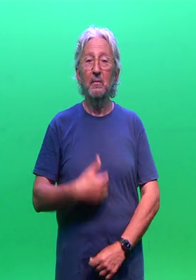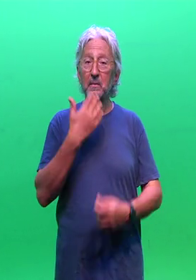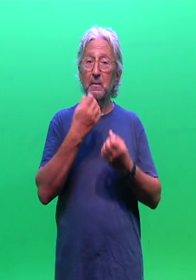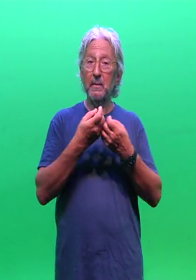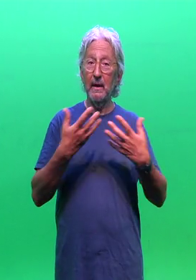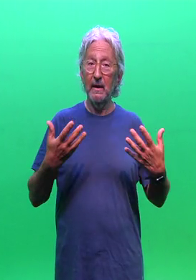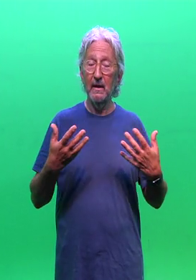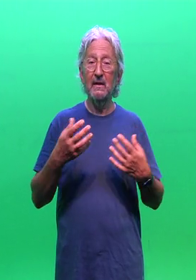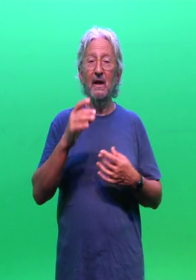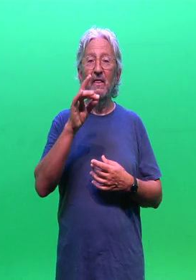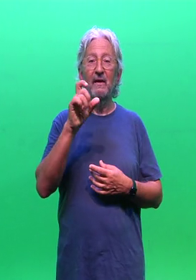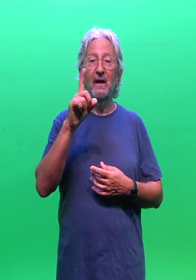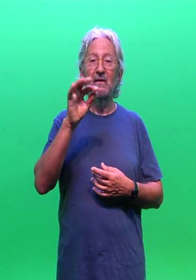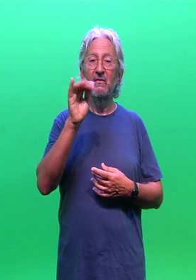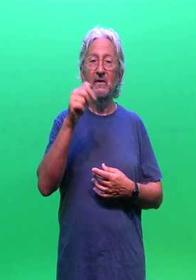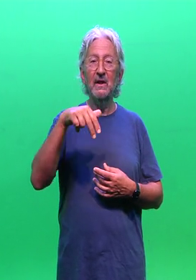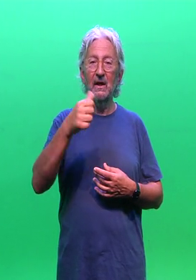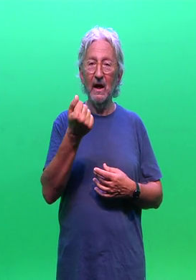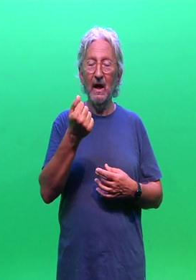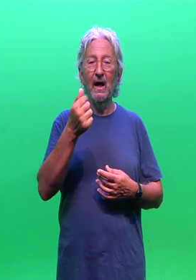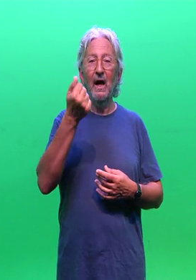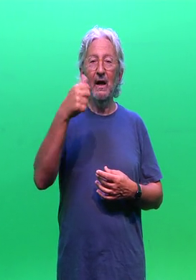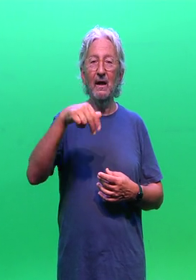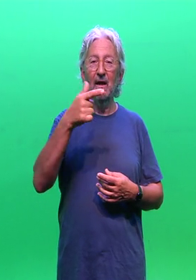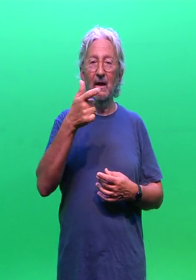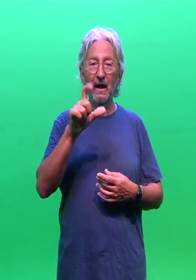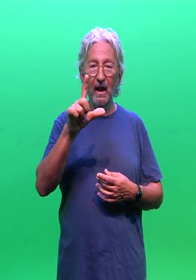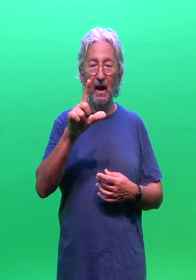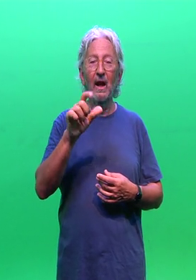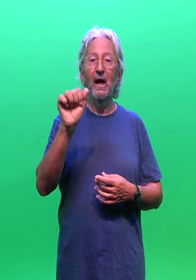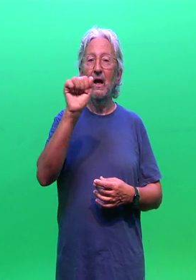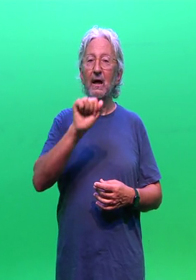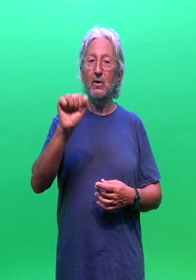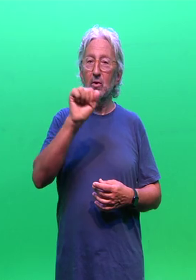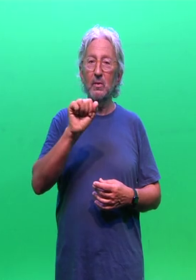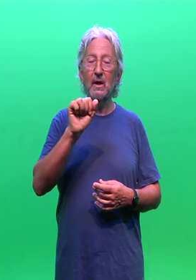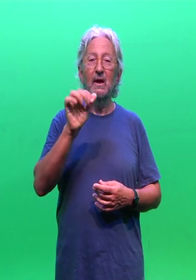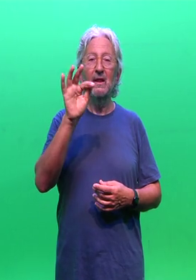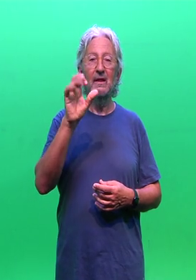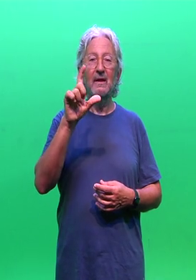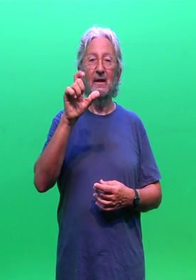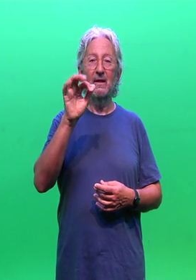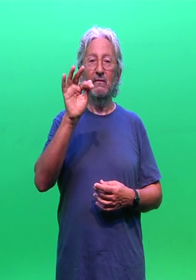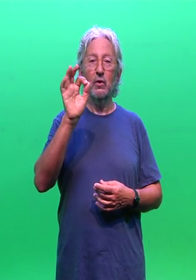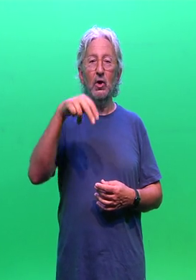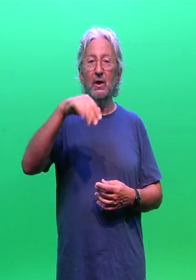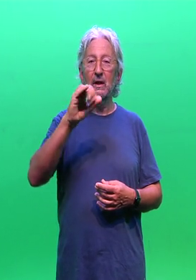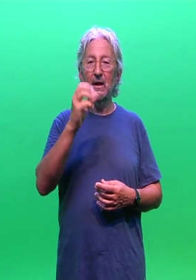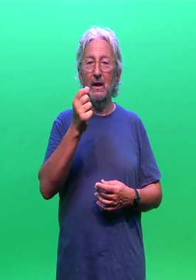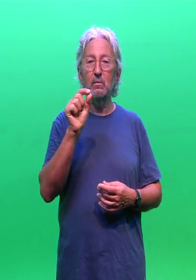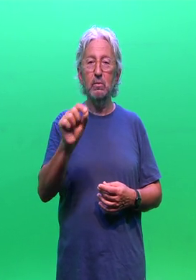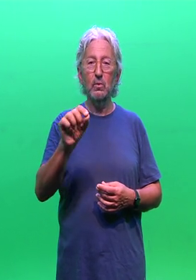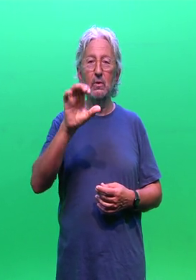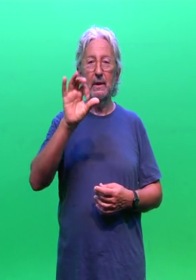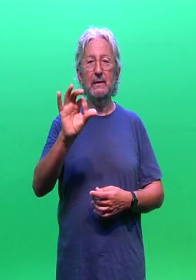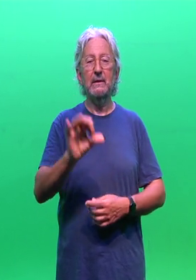El meu correu electrònic és delfina angel arrova telefonica punt es.